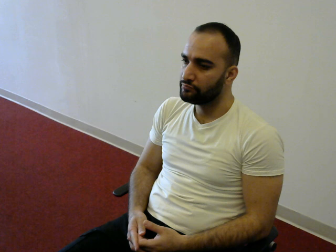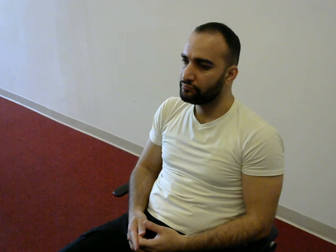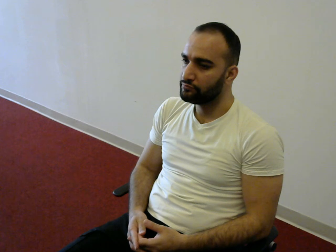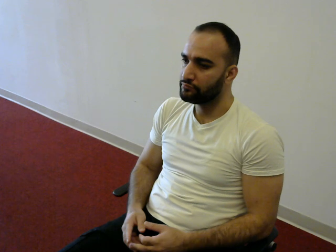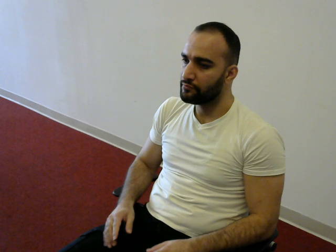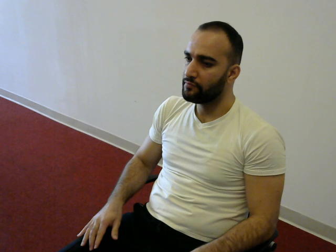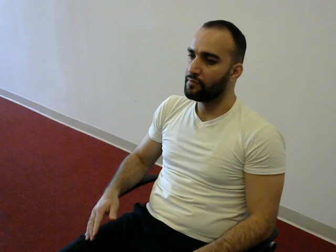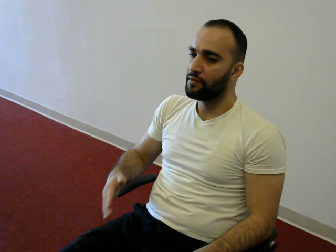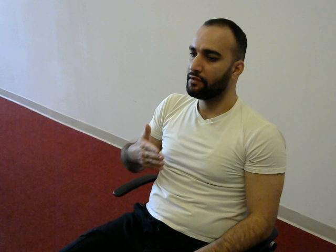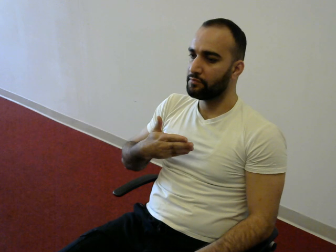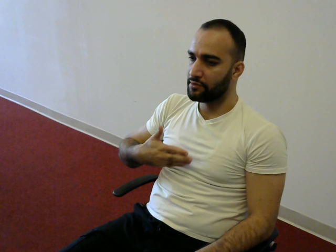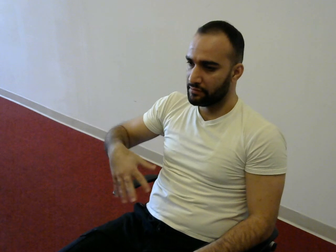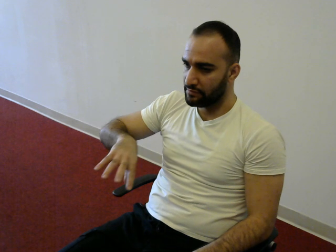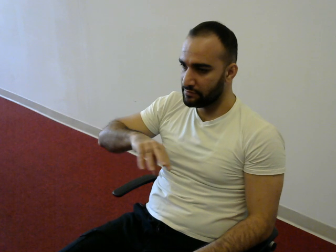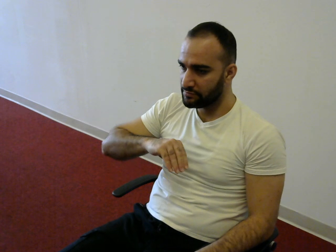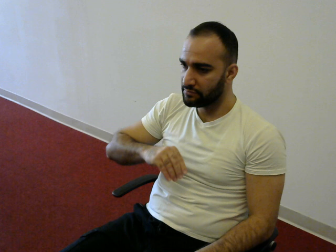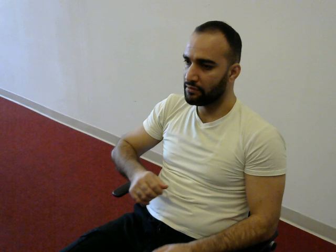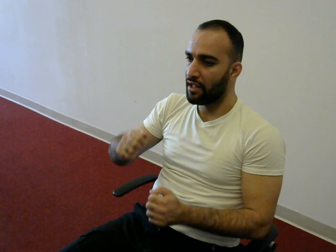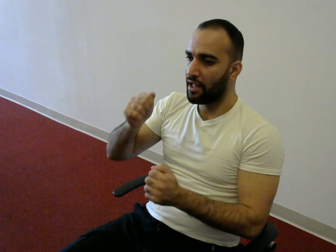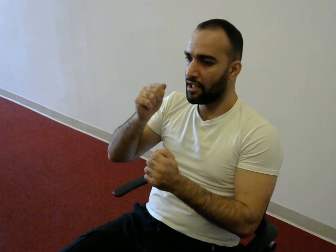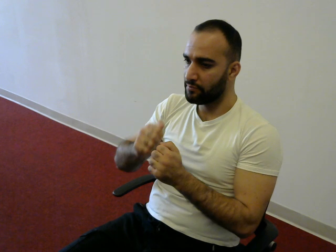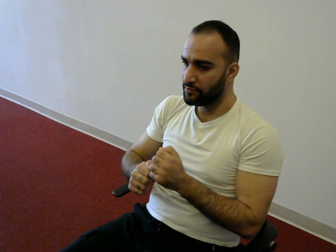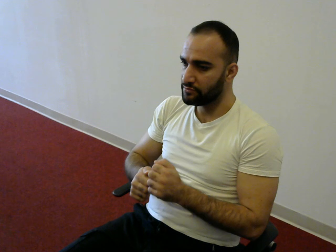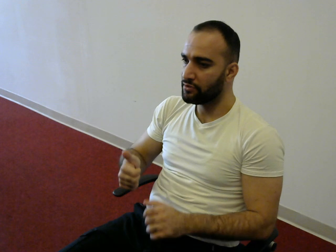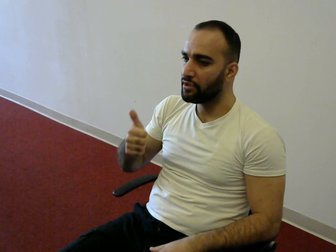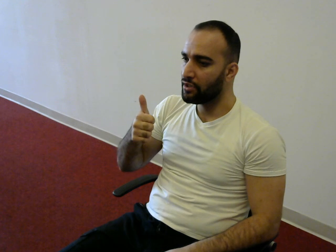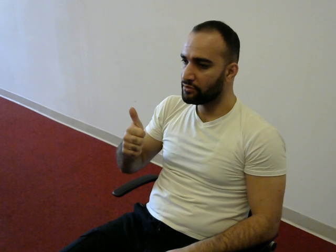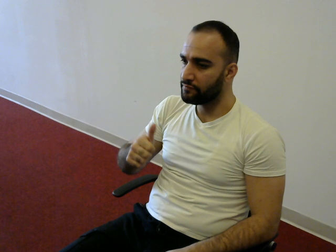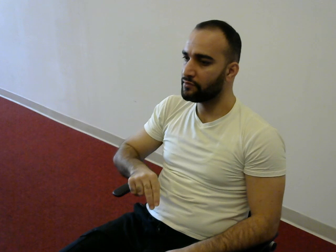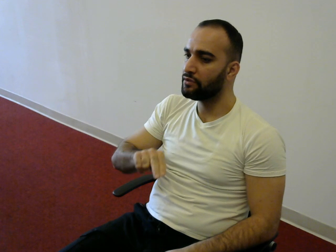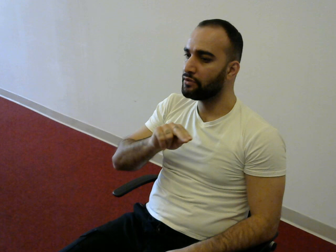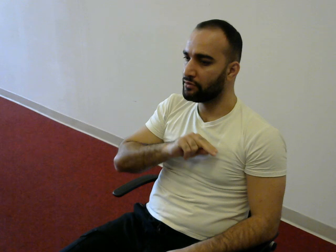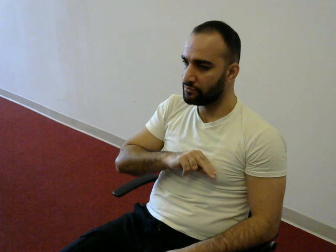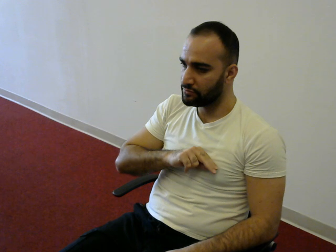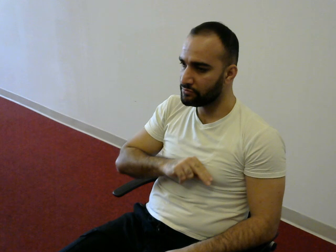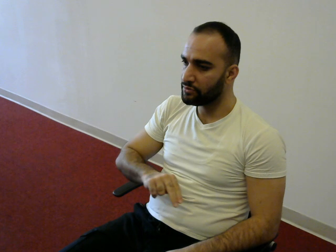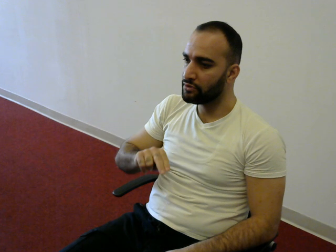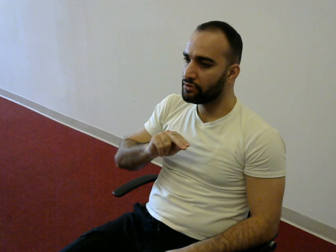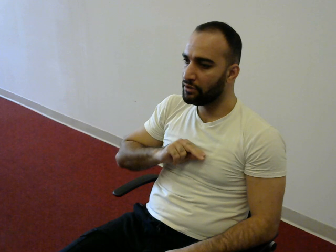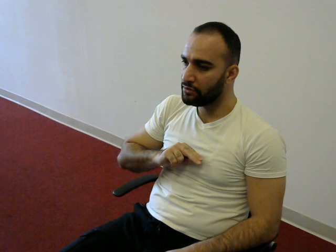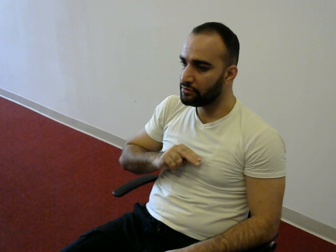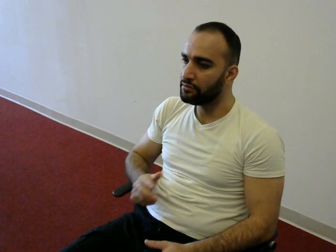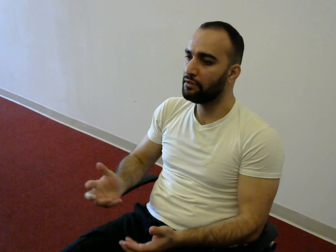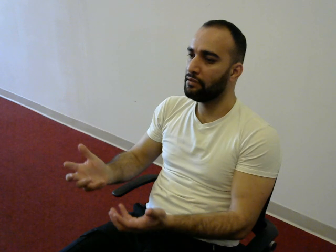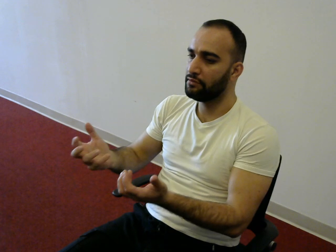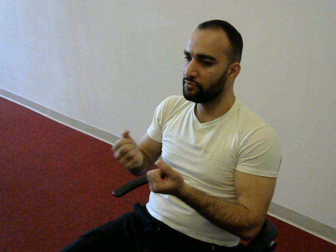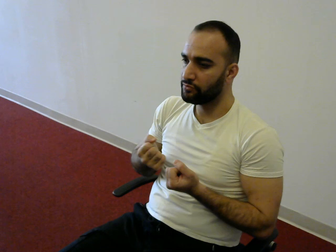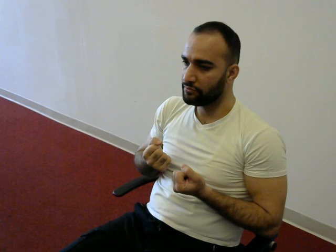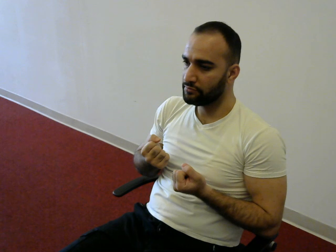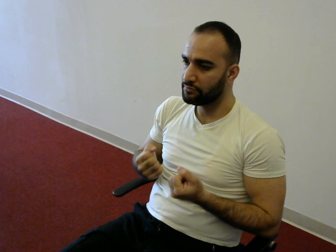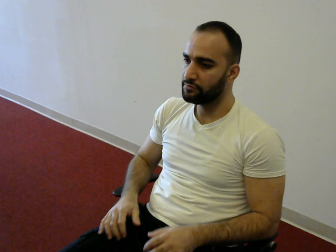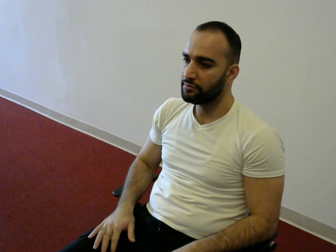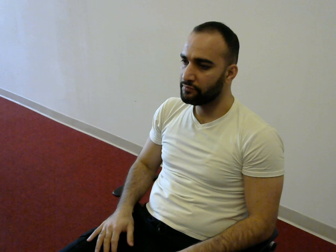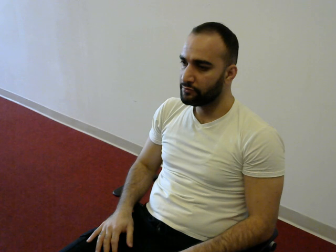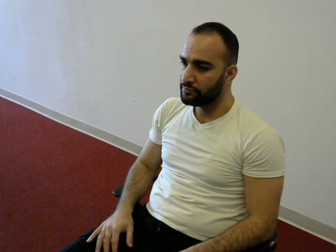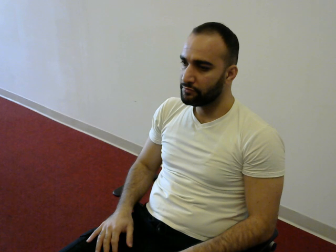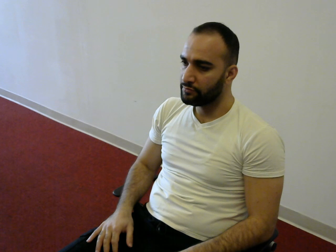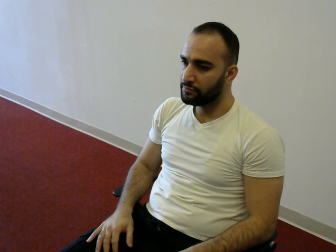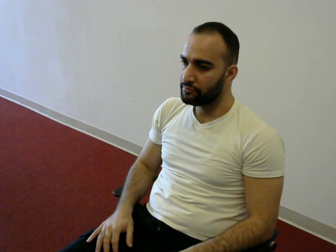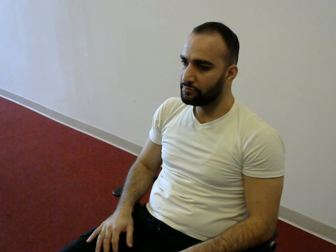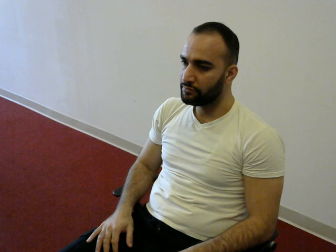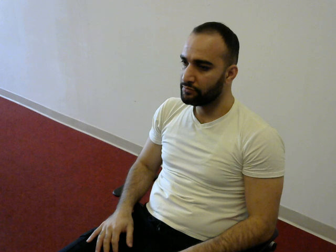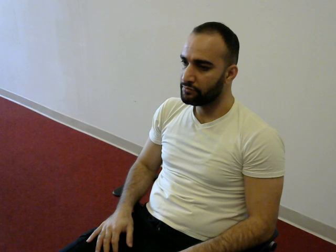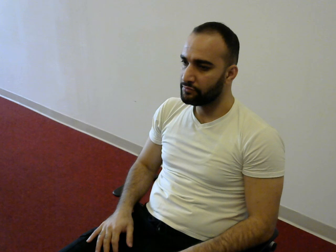Biz həmişə yaxşı işçiləri işə götürürük